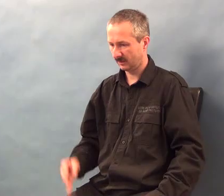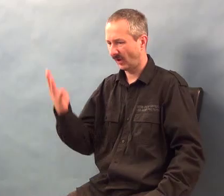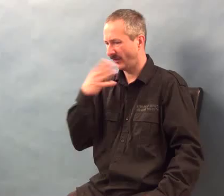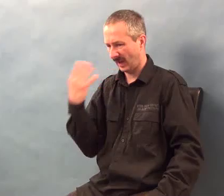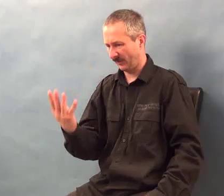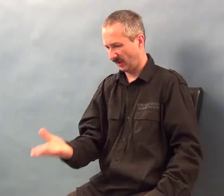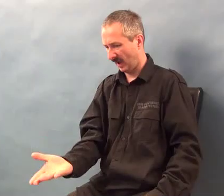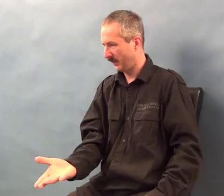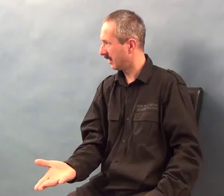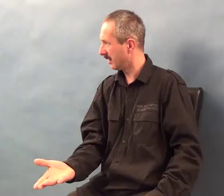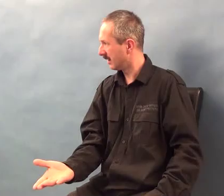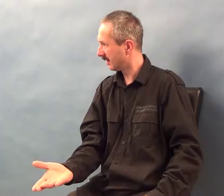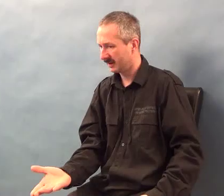Ale tu nie ma czterech.